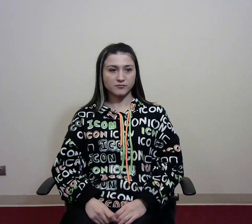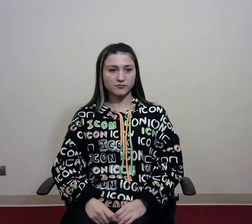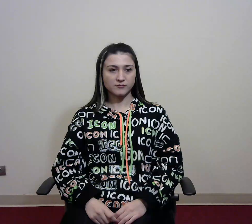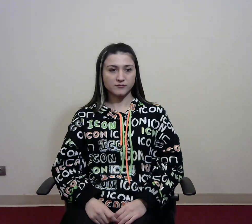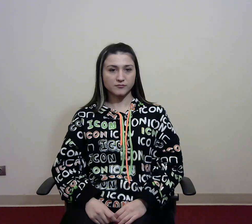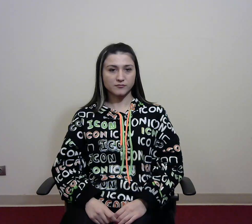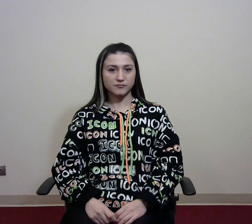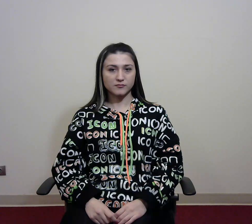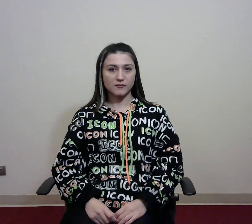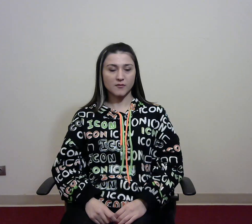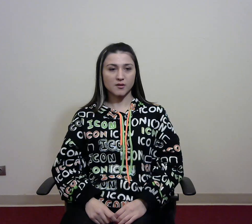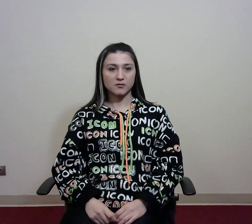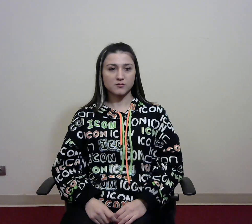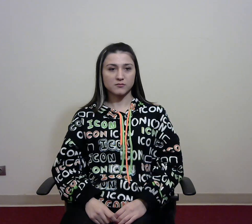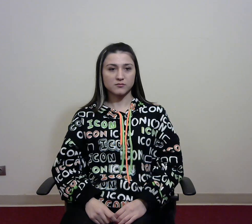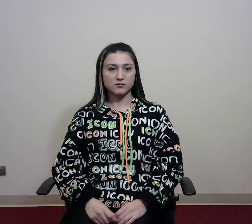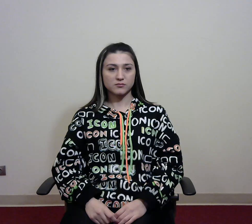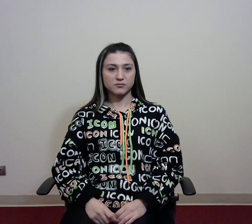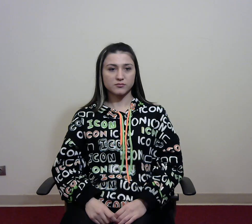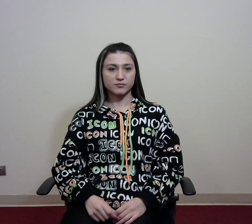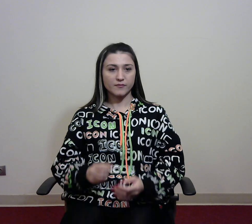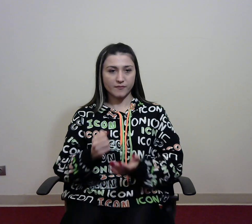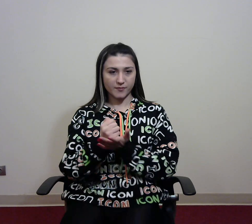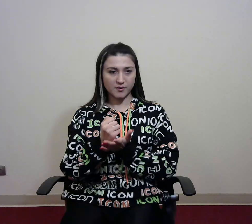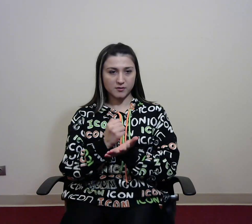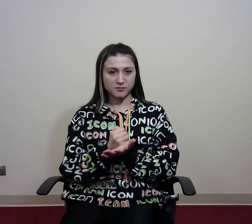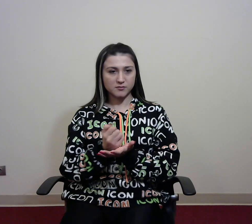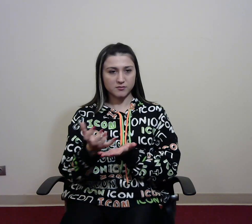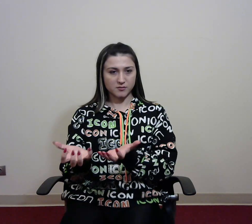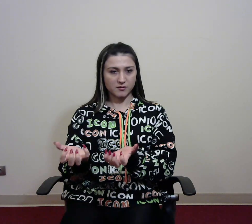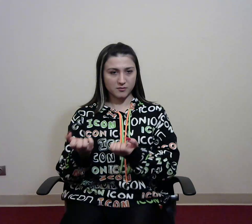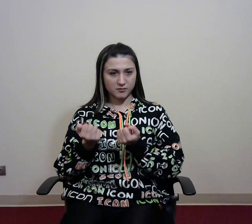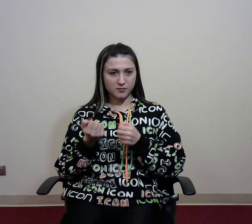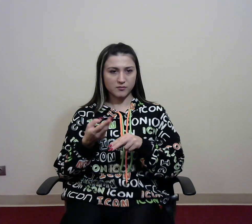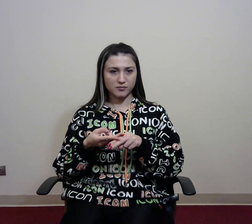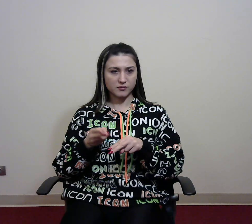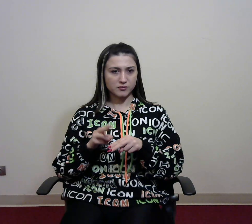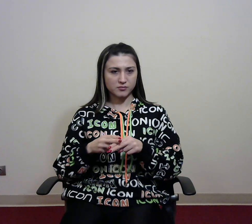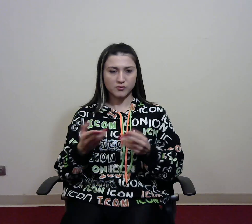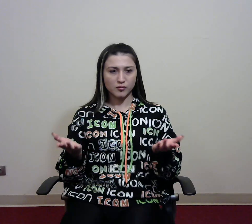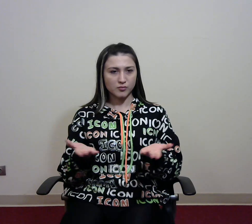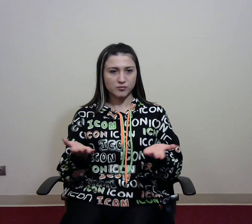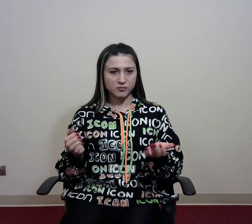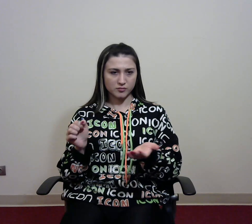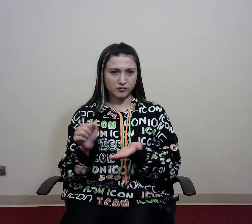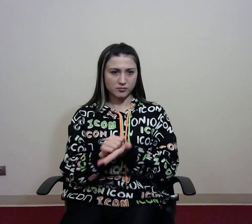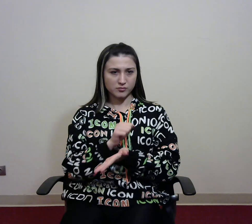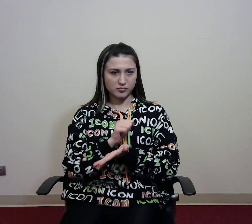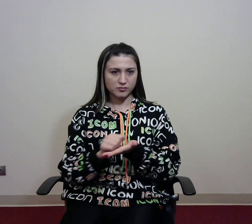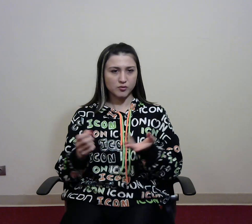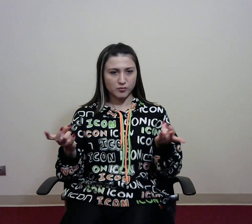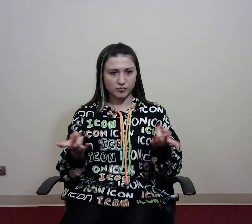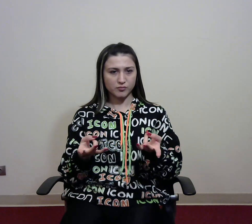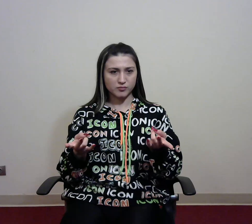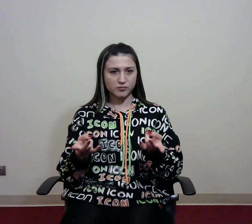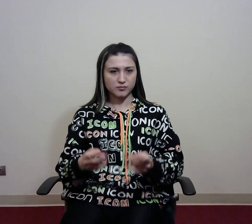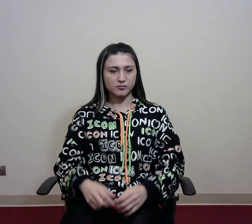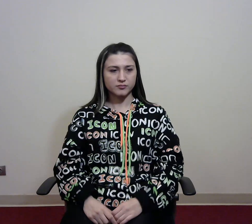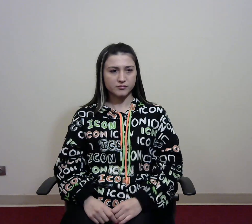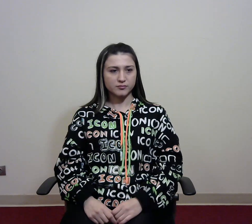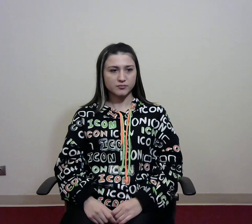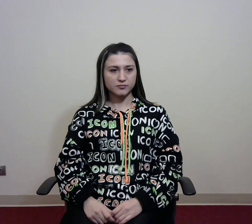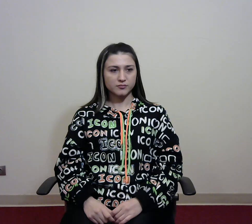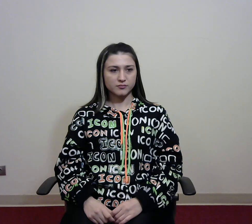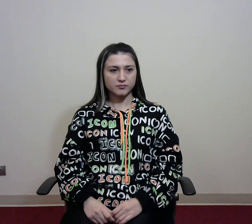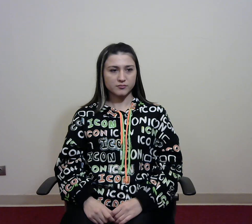Viza almaq üçün hansı sənədlər lazımdır?